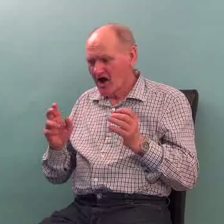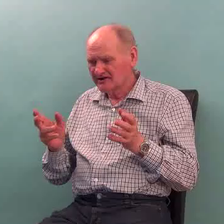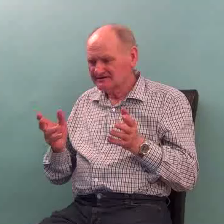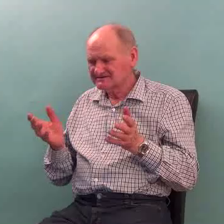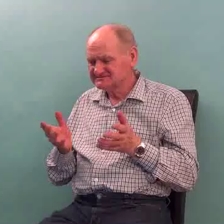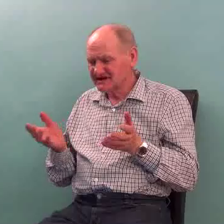Gdzie ona jest?